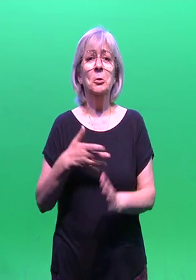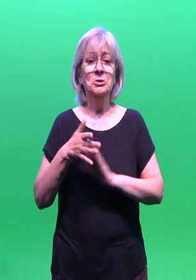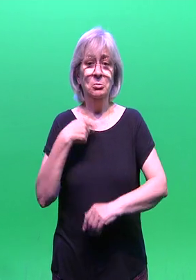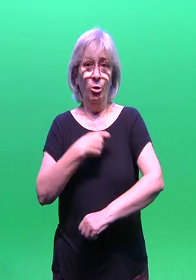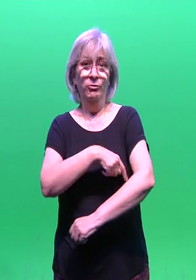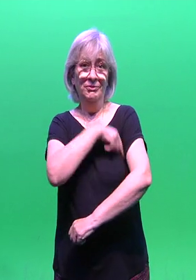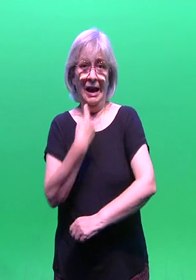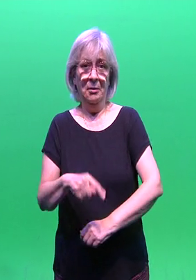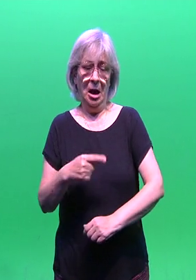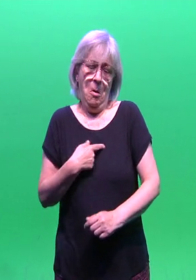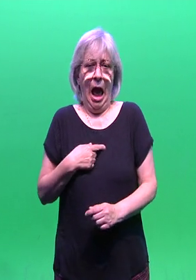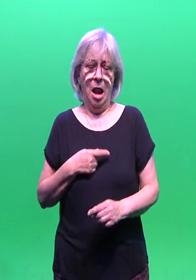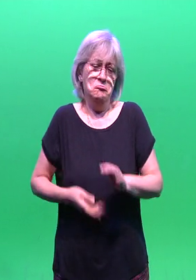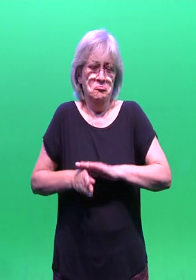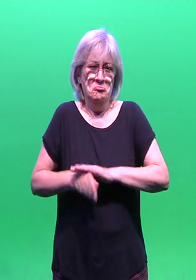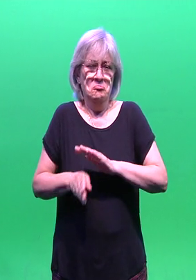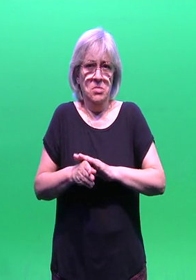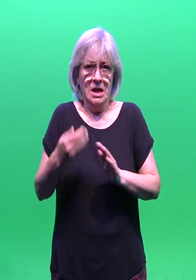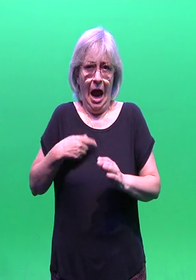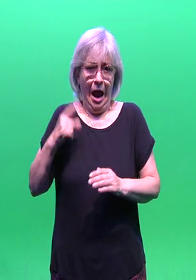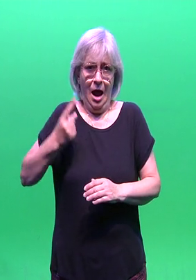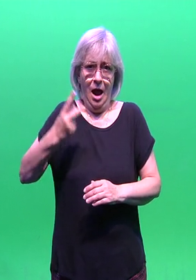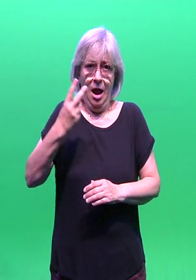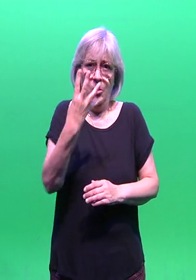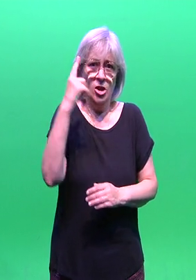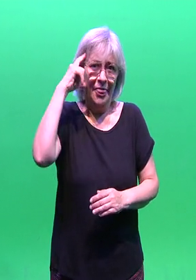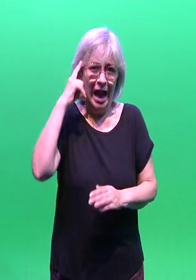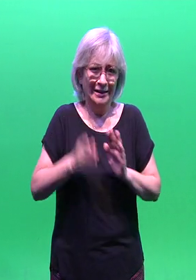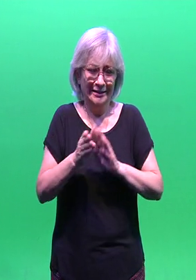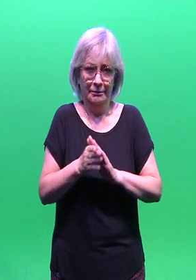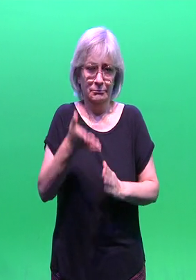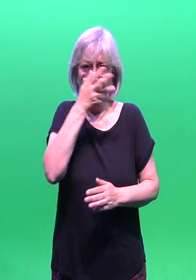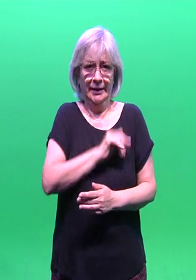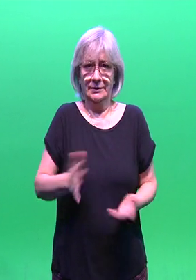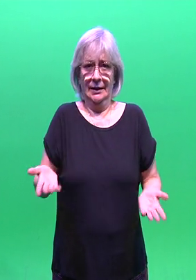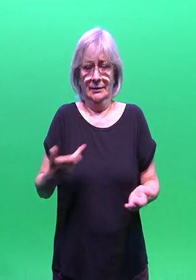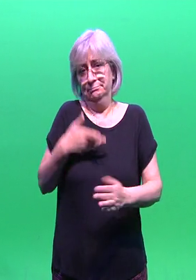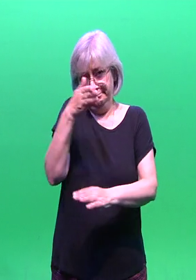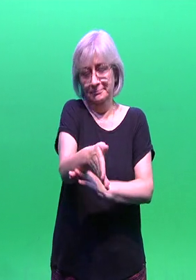Vinc perquè tenia febre, però vaig seguir fent vida normal. Ara ja fa quatre dies que tinc febre i això no pot ser, per això he vingut.